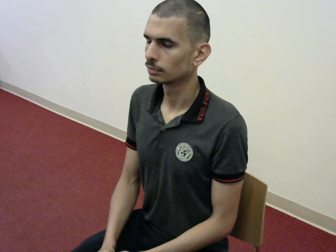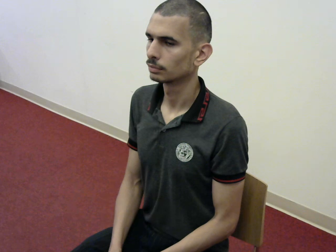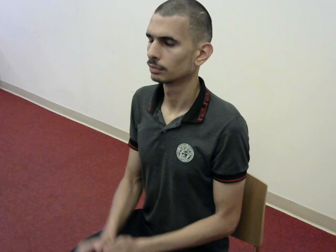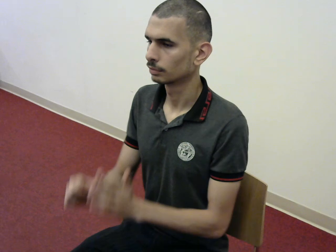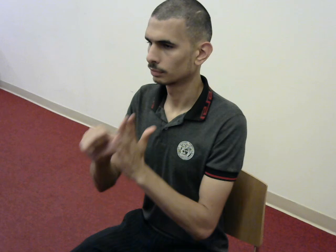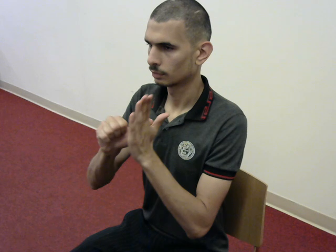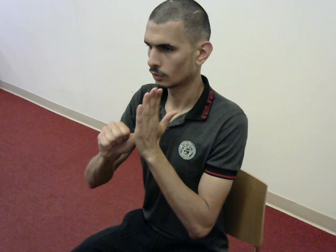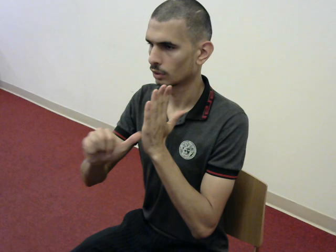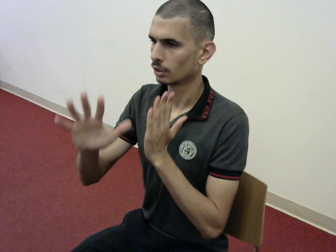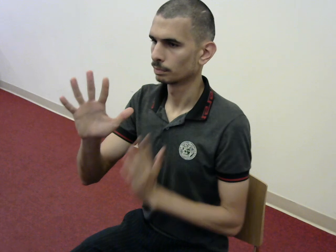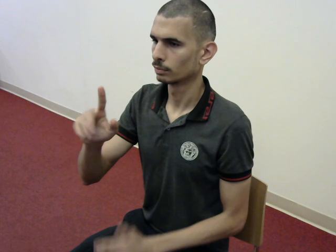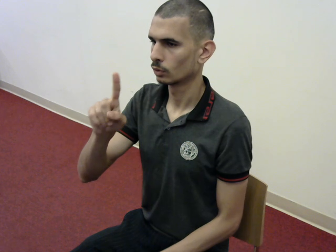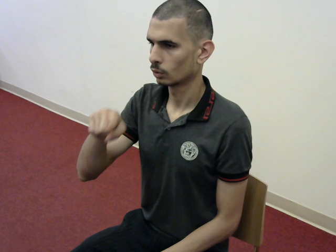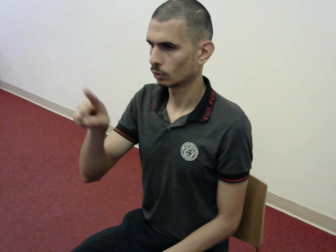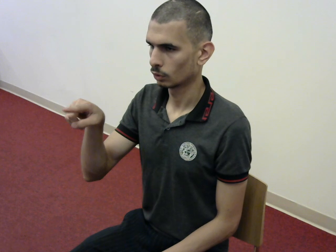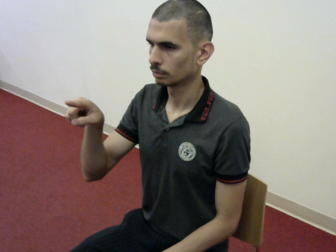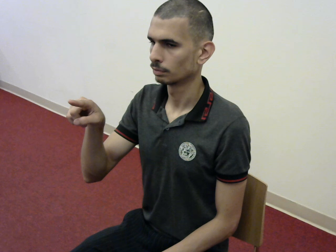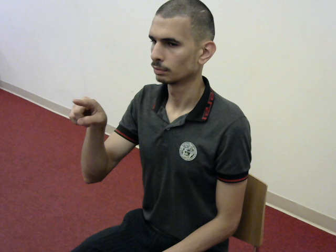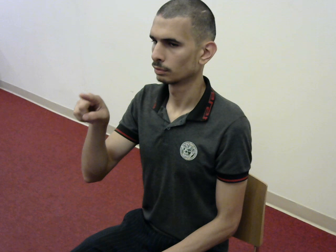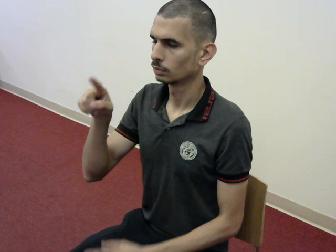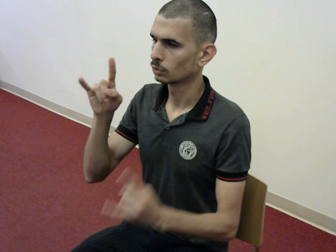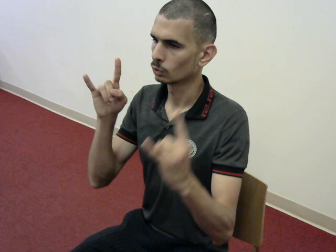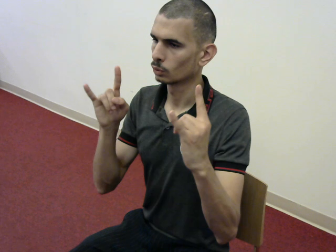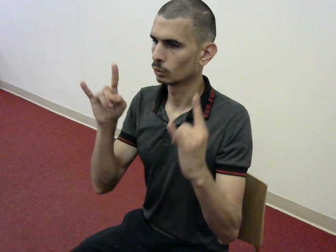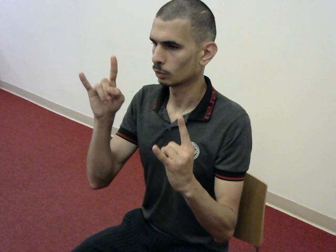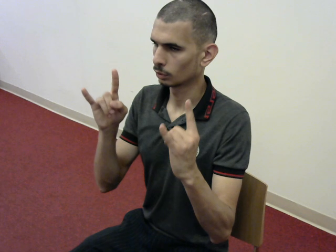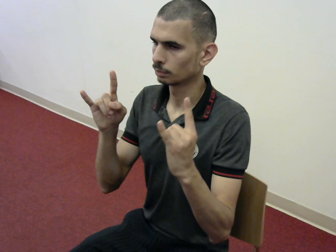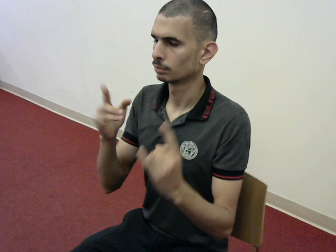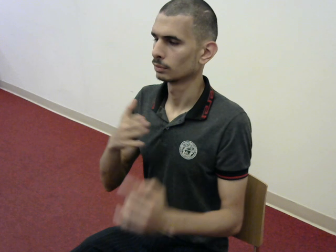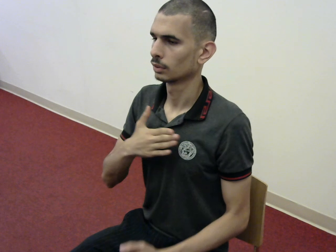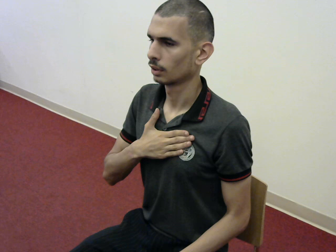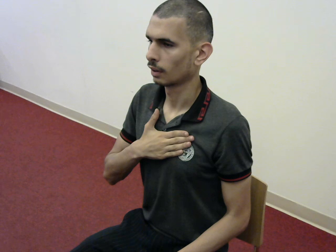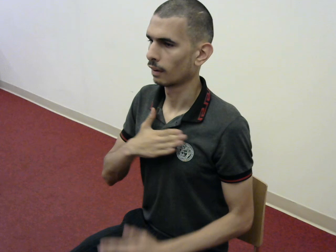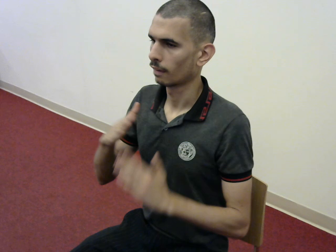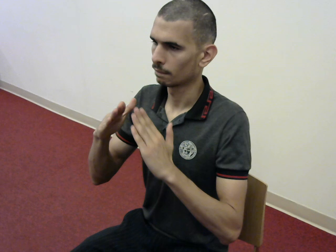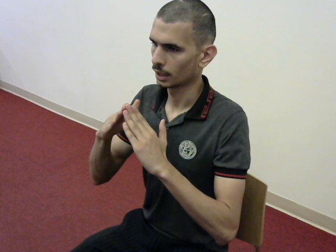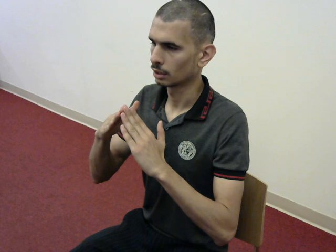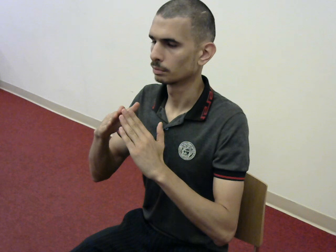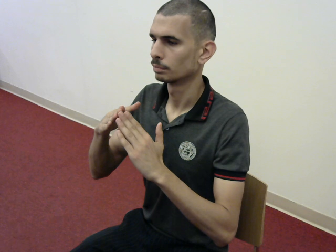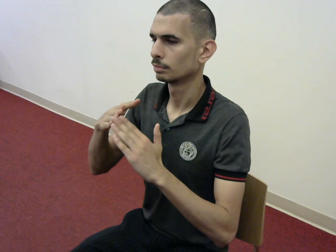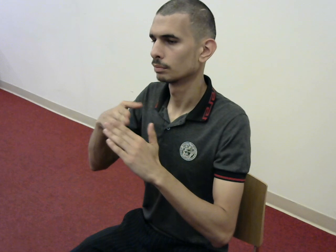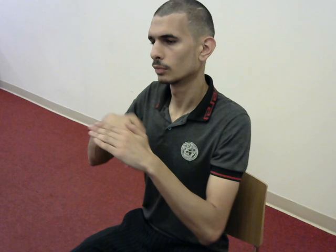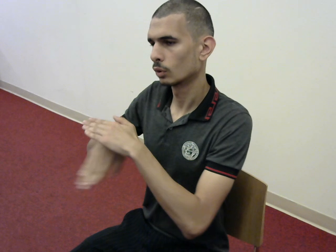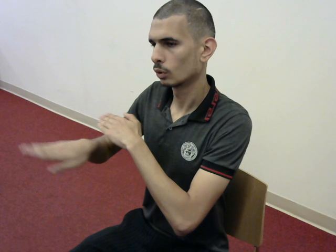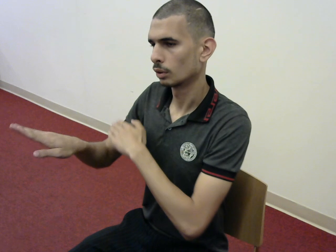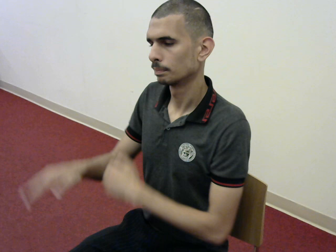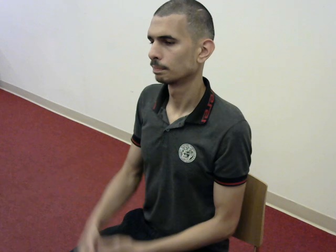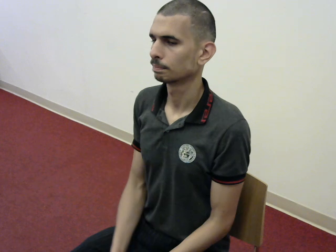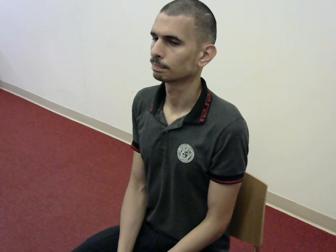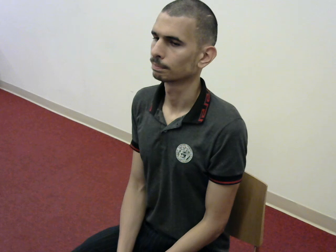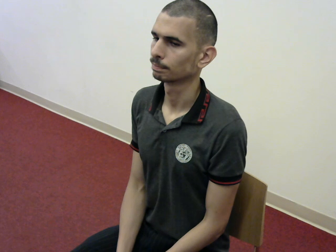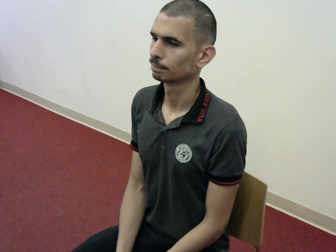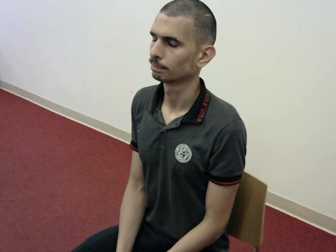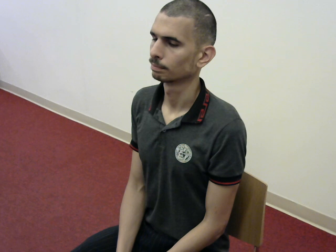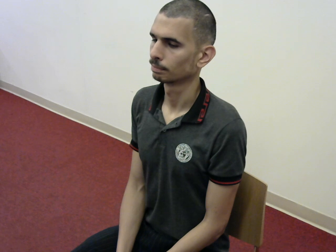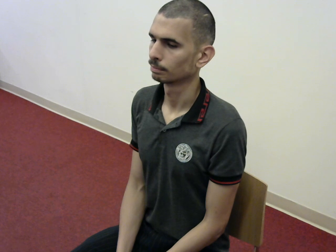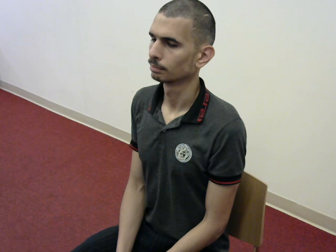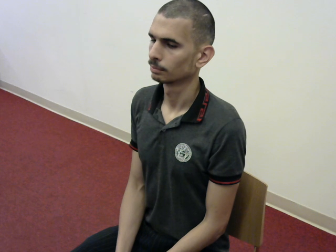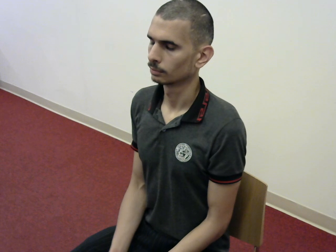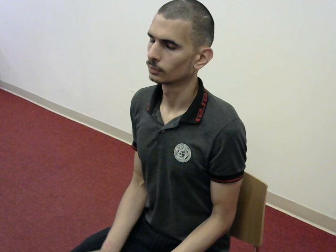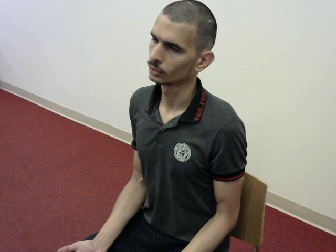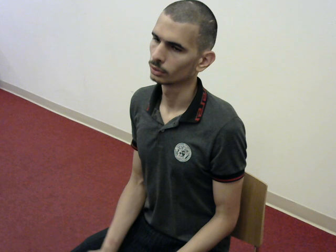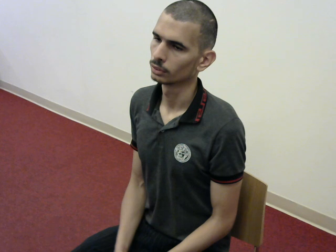65 saylı avtobus mənim evimə gedir